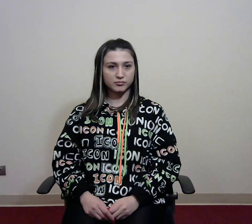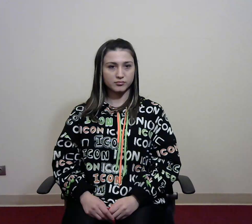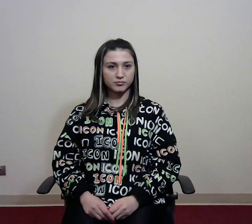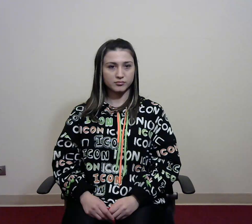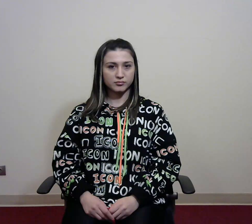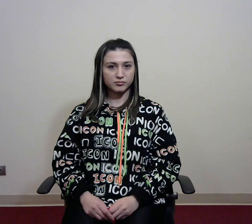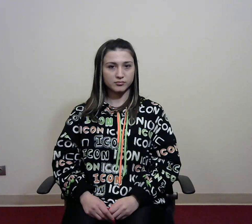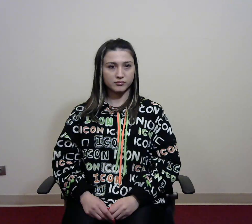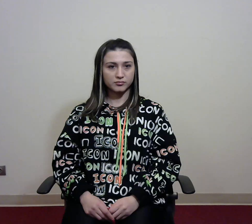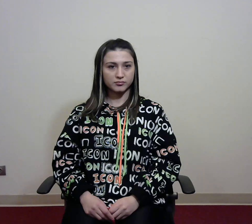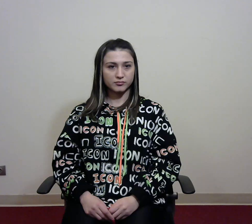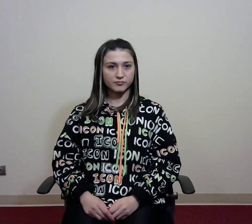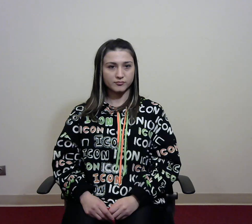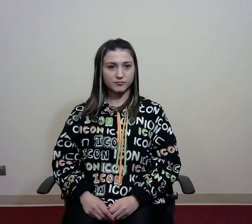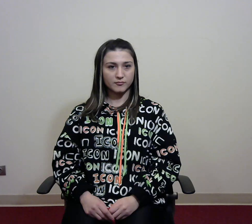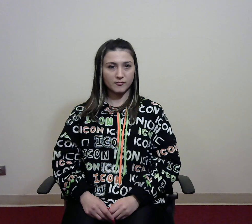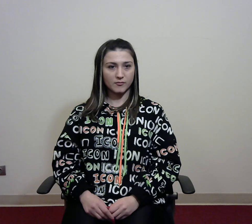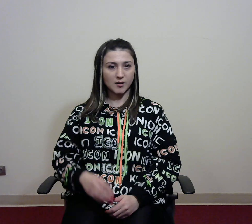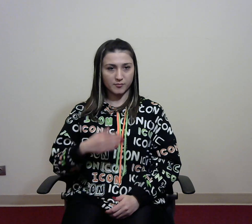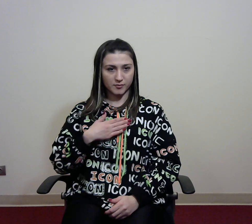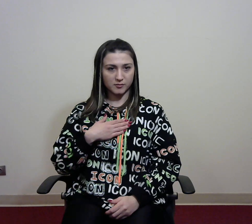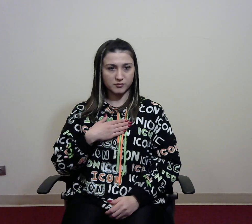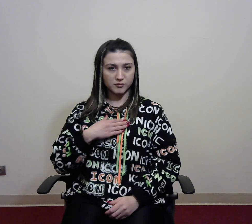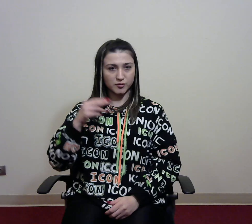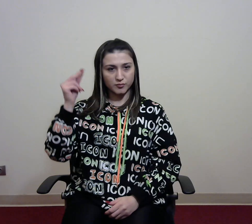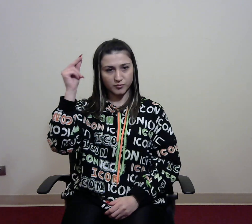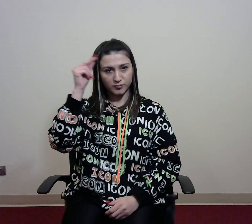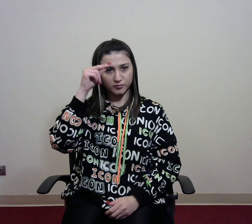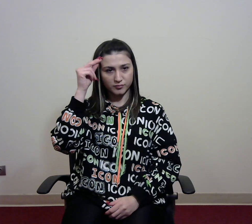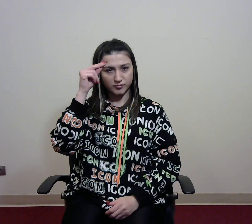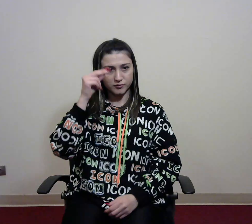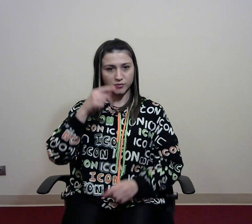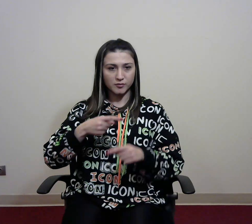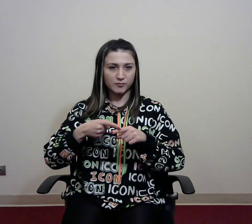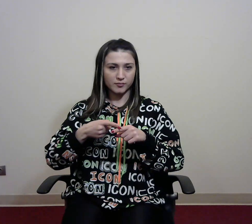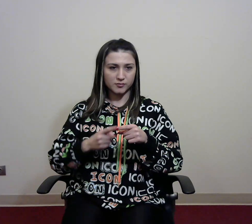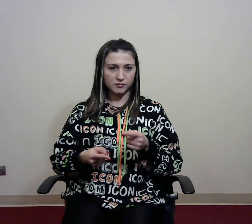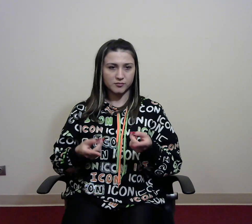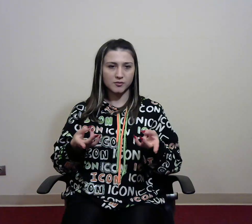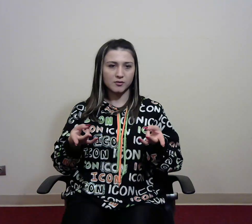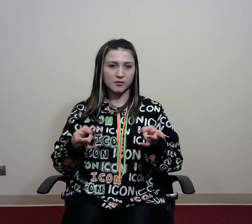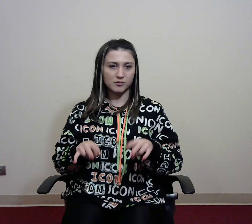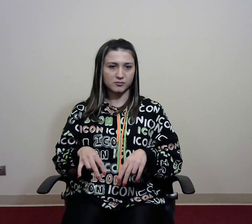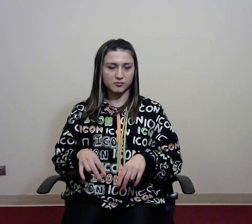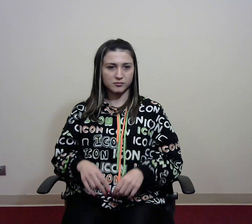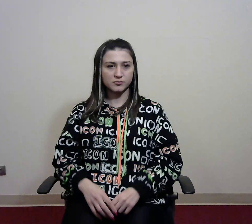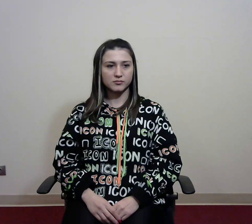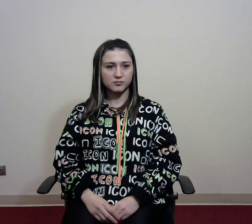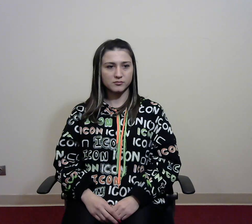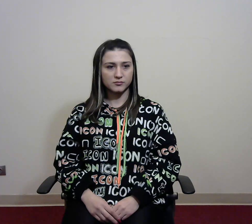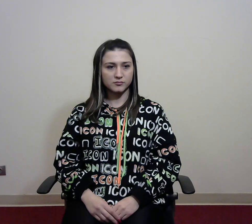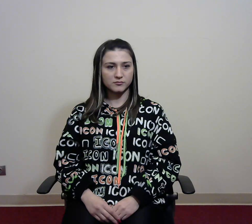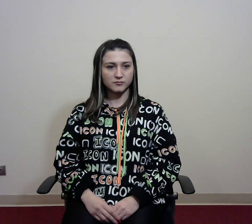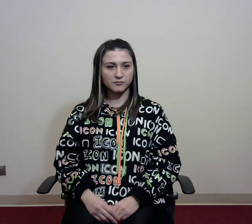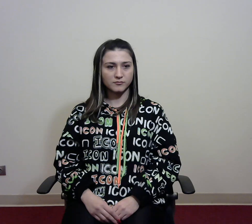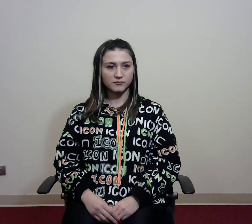Mənim təhsilim yarımçıq qalıb